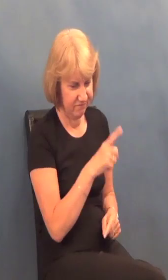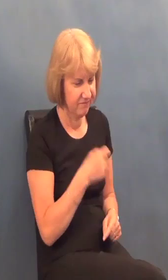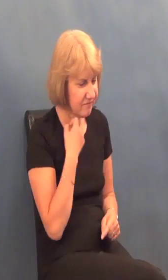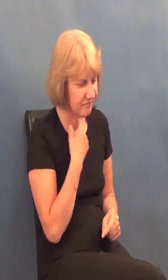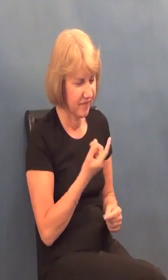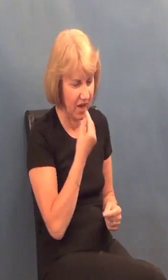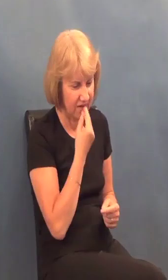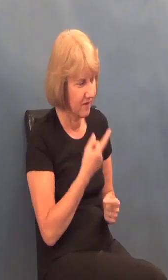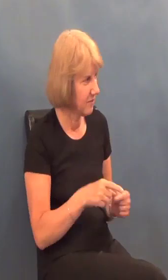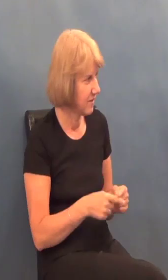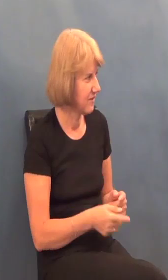Alkohol i jedzenie do siebie nie pasują.